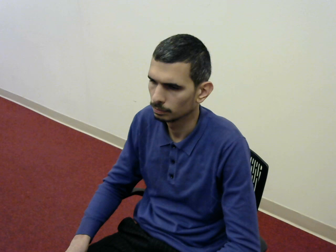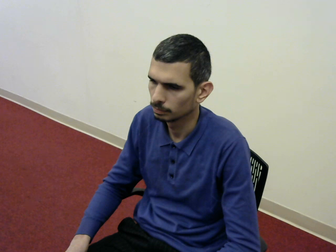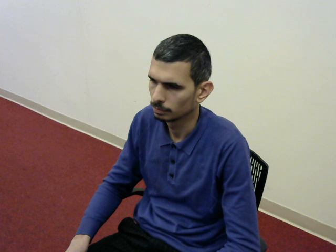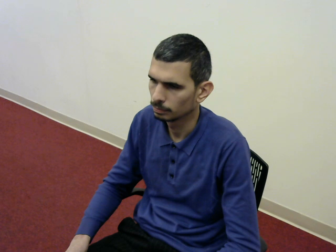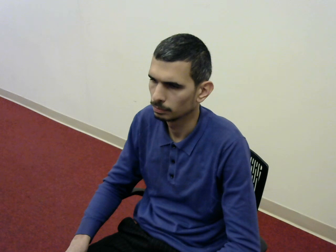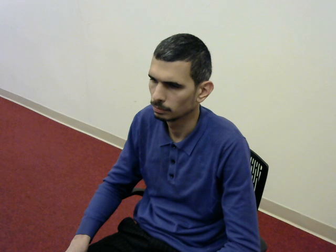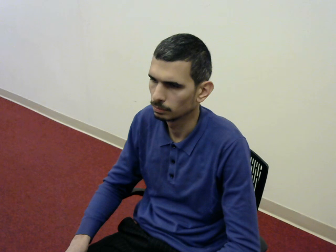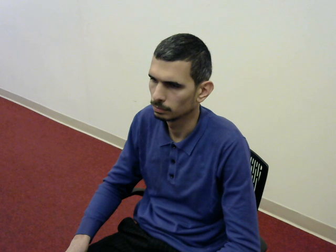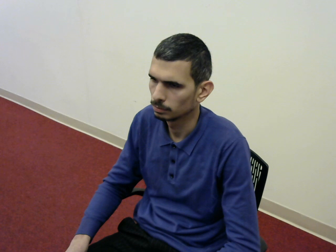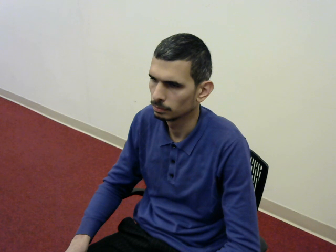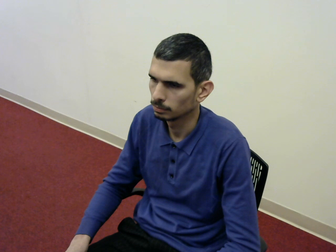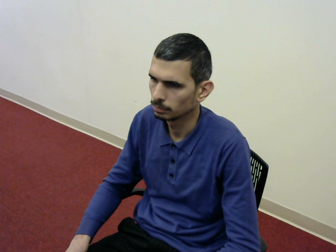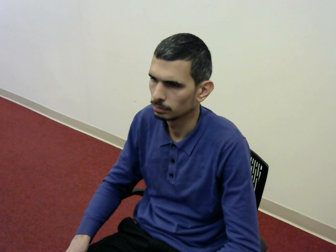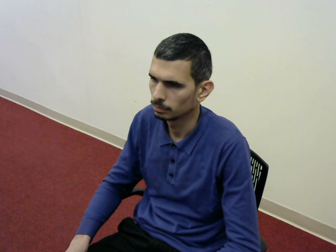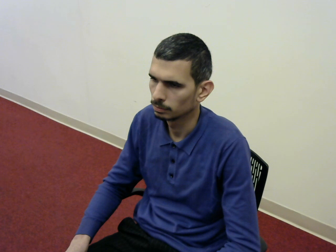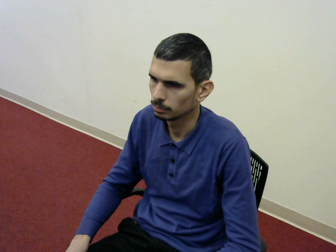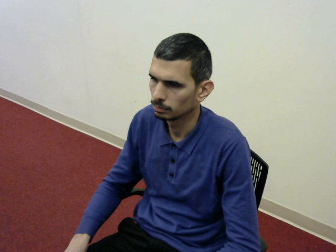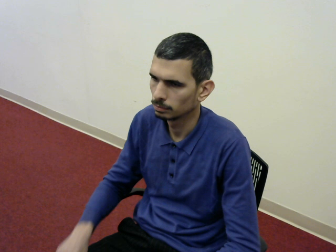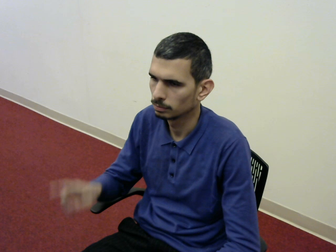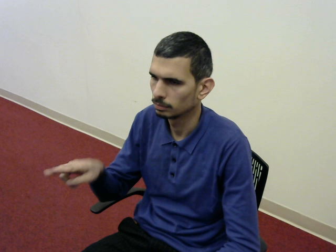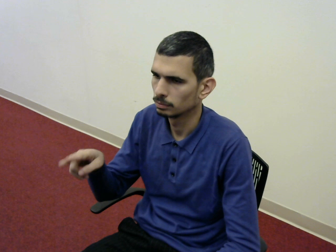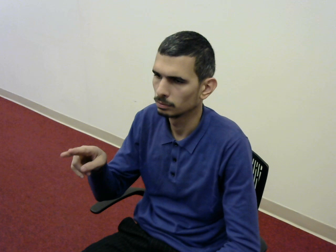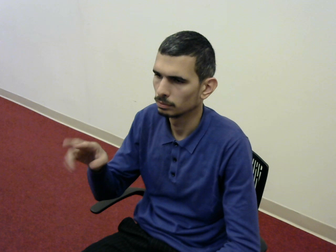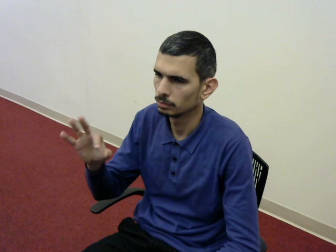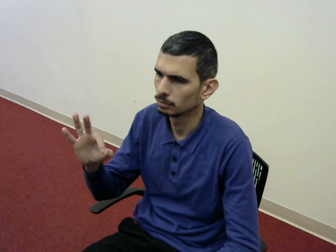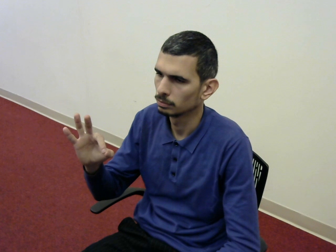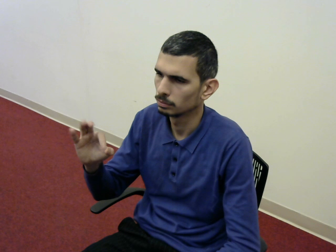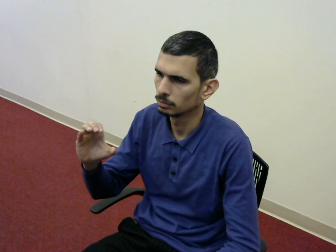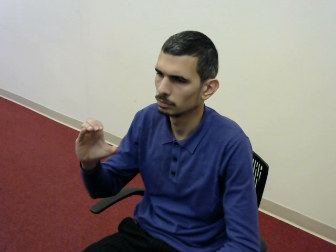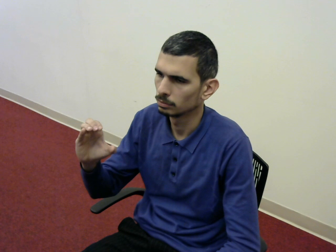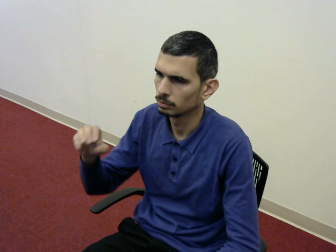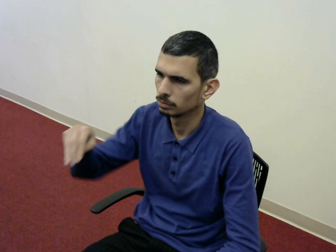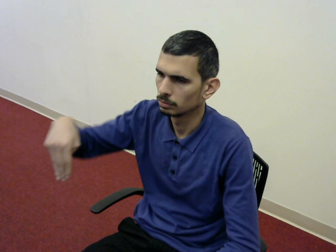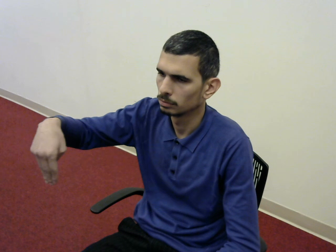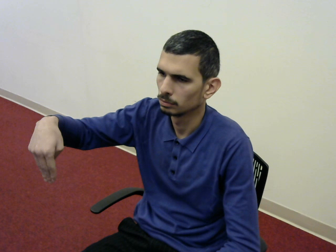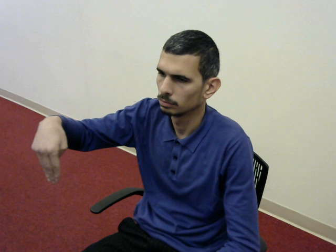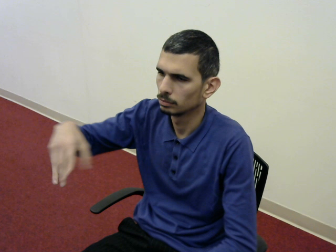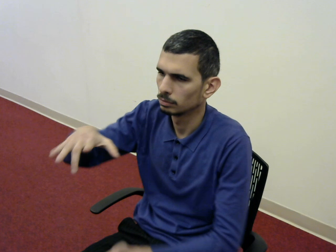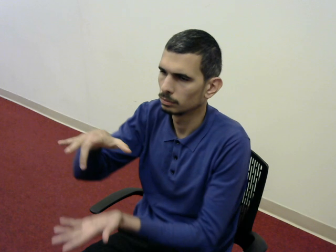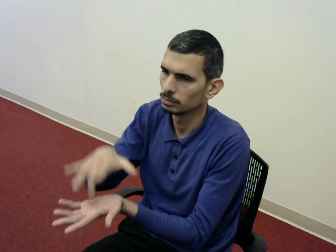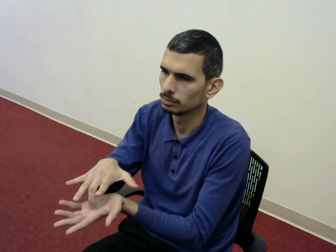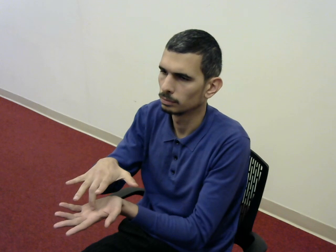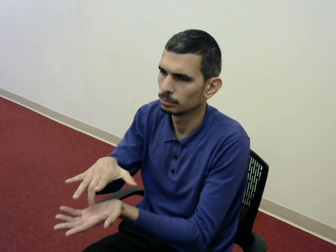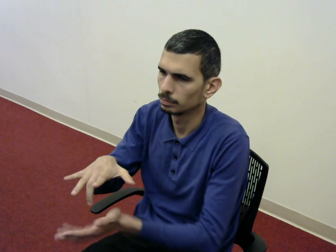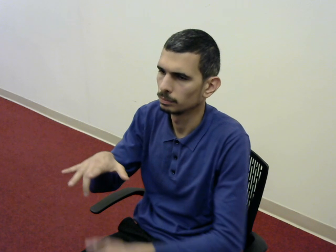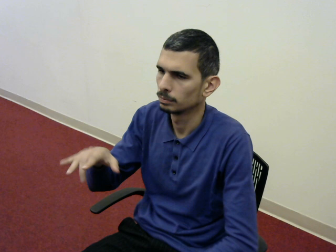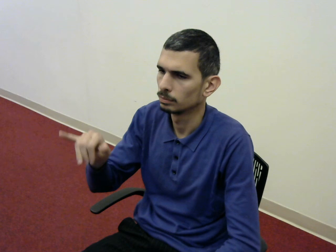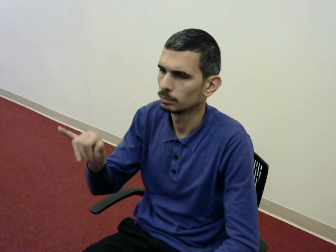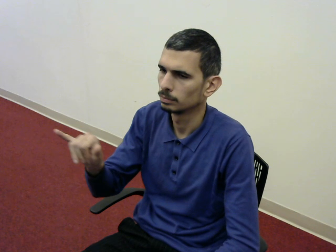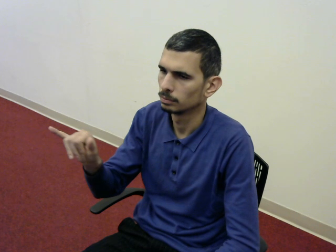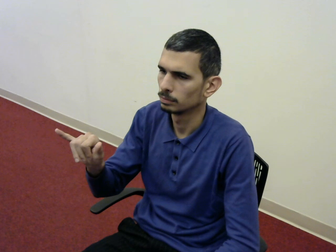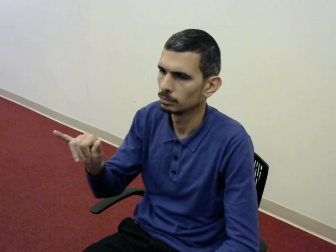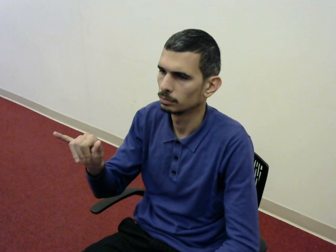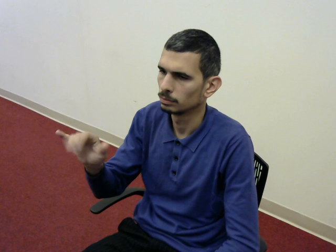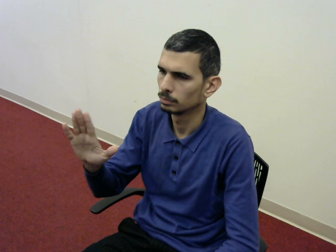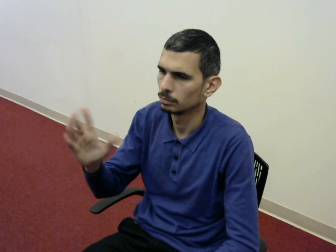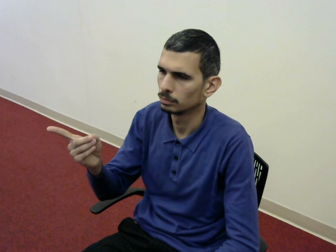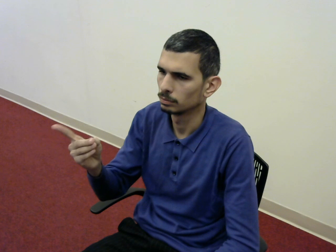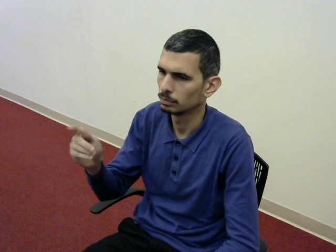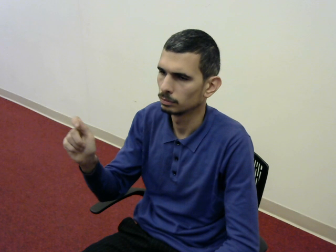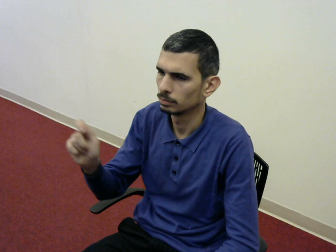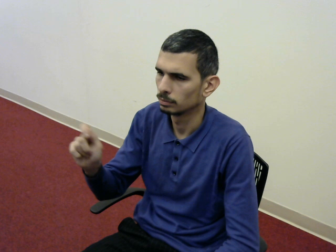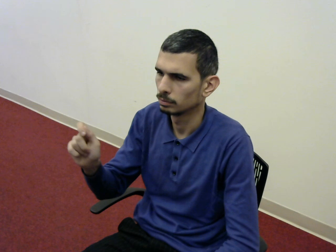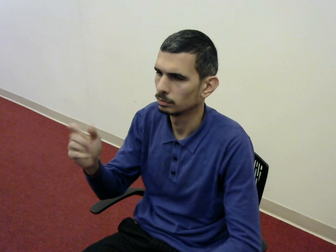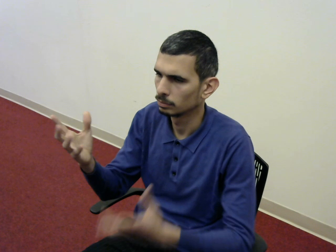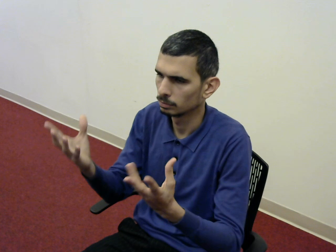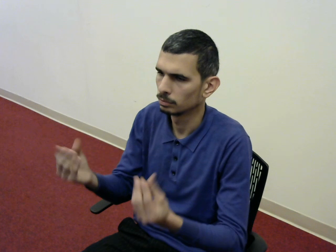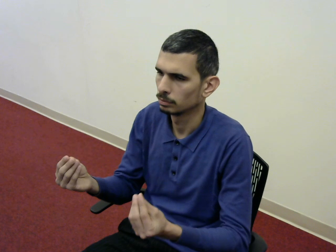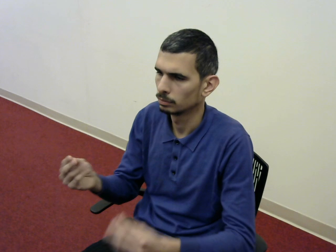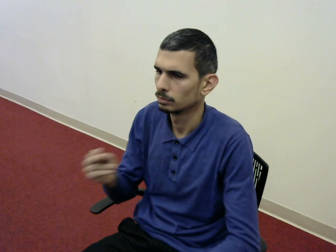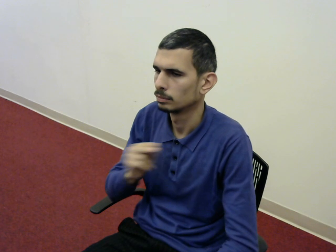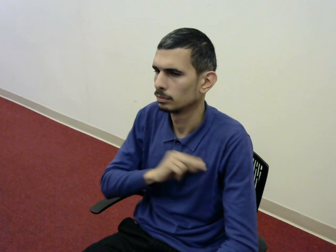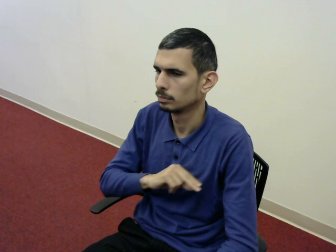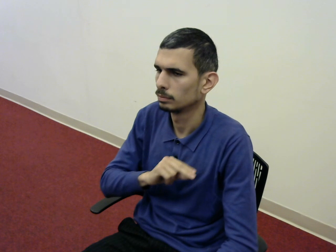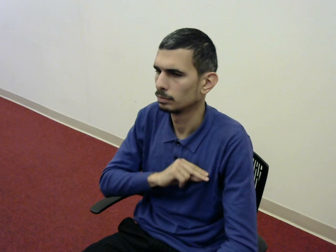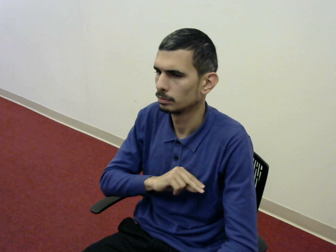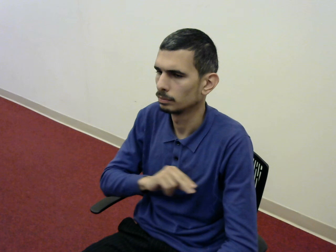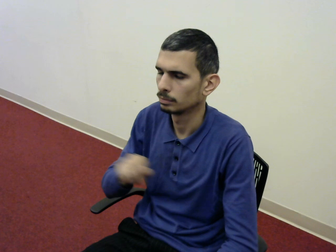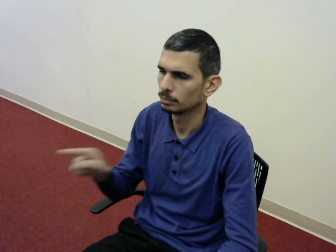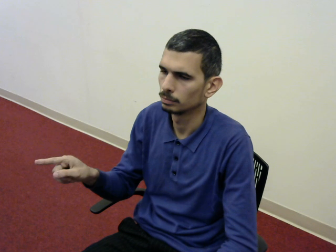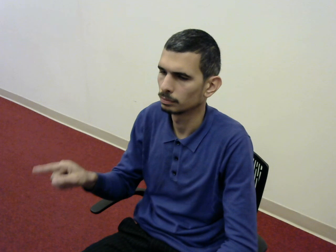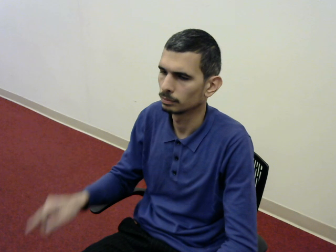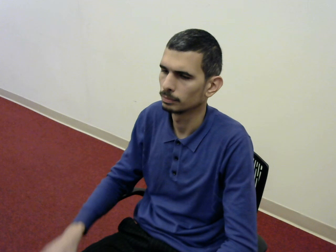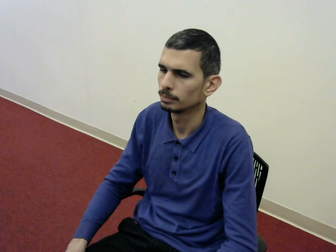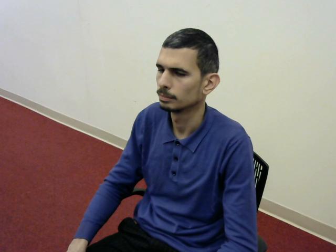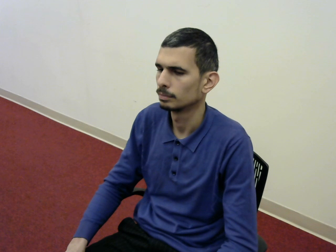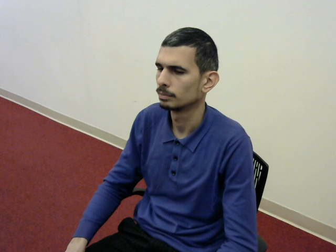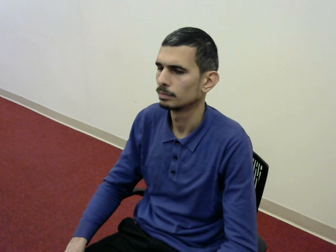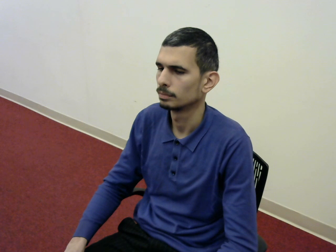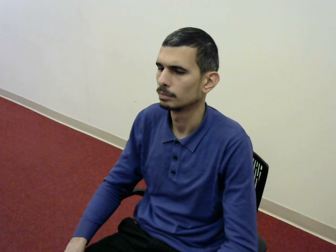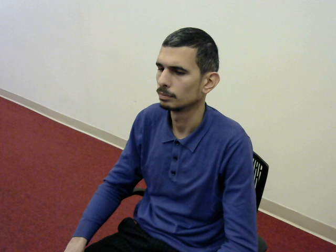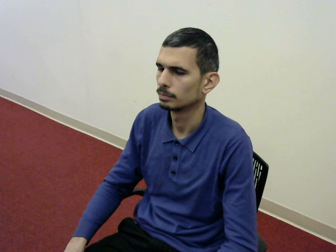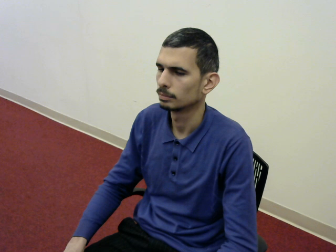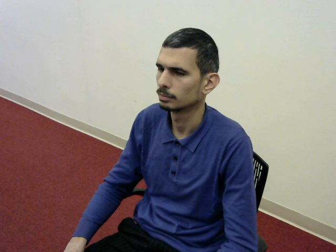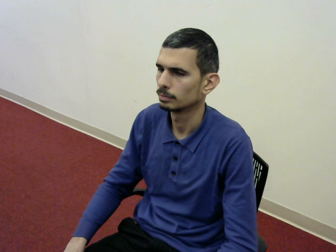DOST mərkəzləri şənbə və bazar günü işləyirmi?